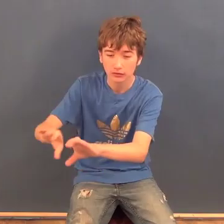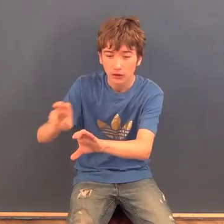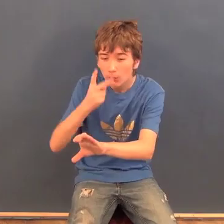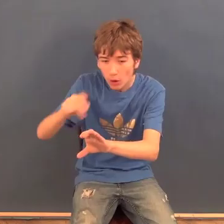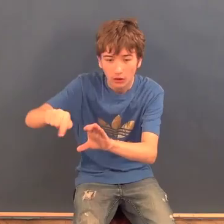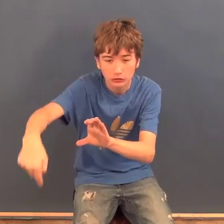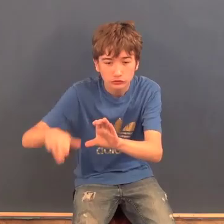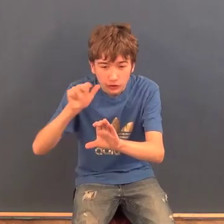Chcą zajrzeć, czy jest tam żaba.